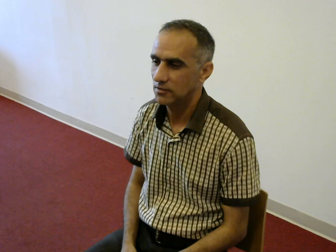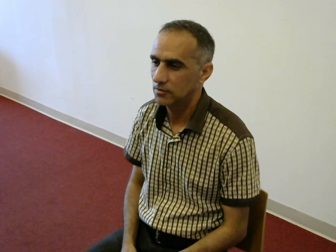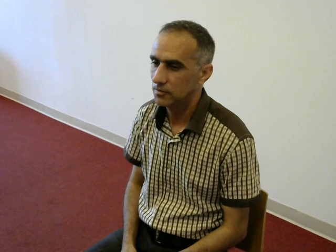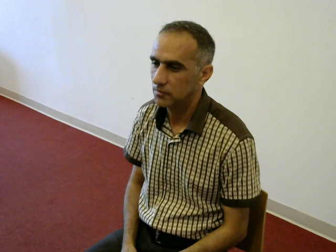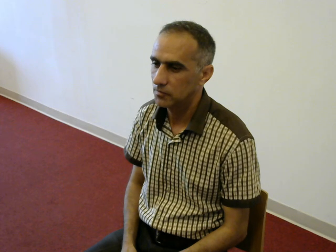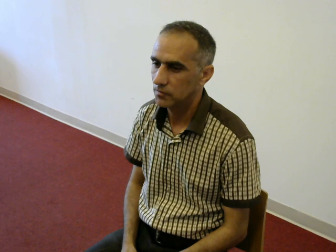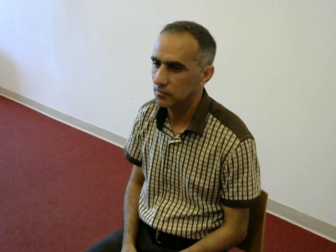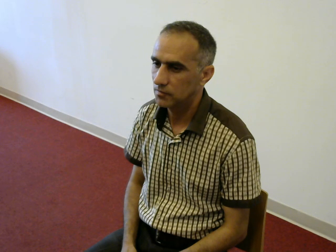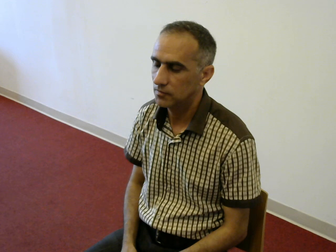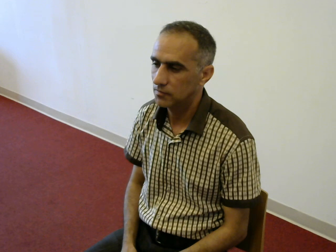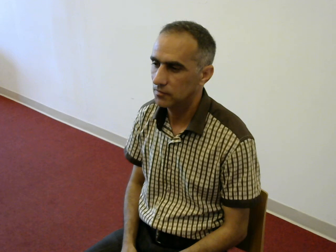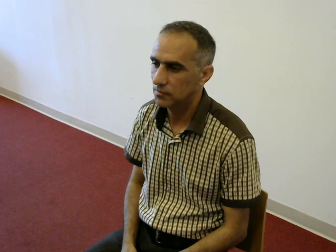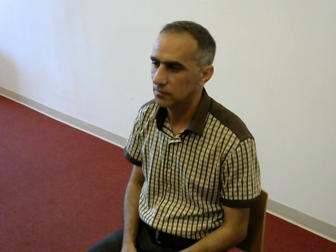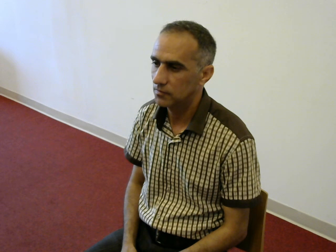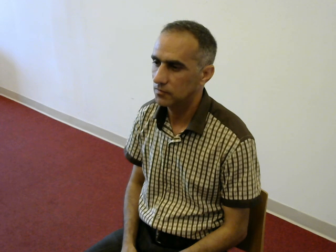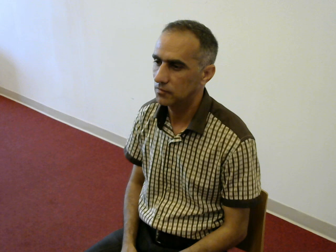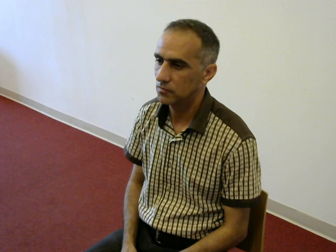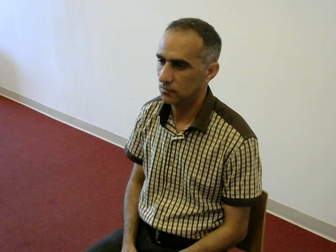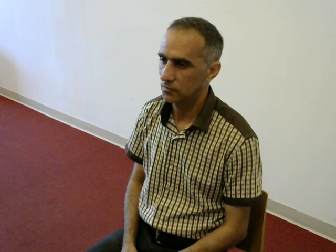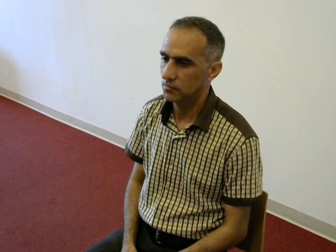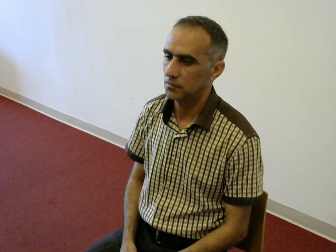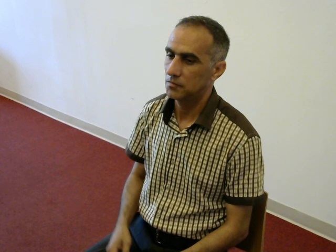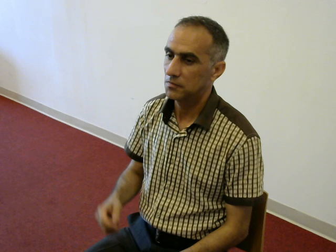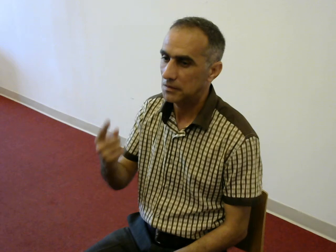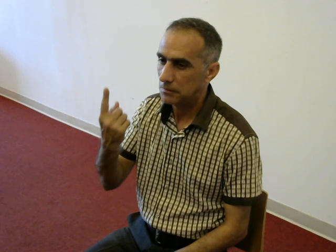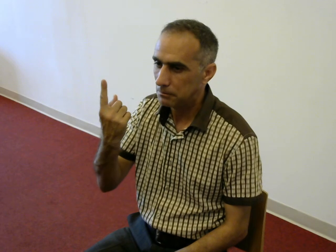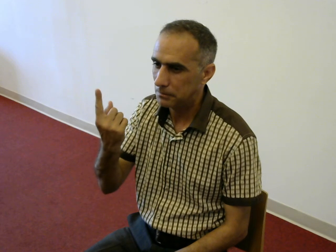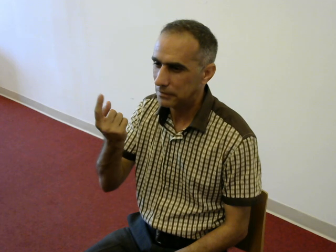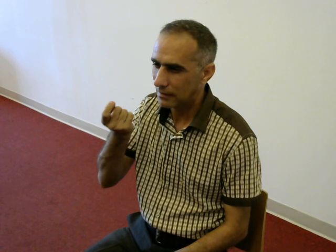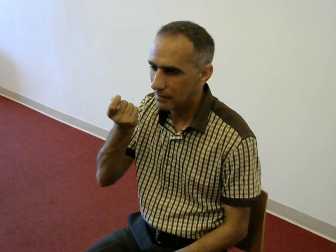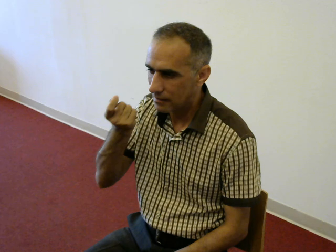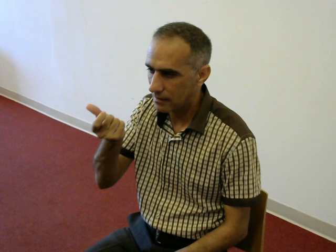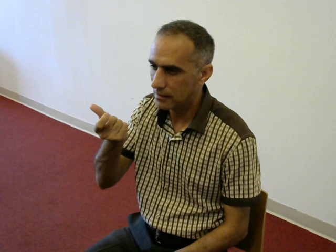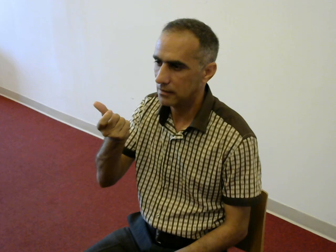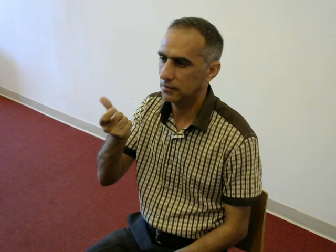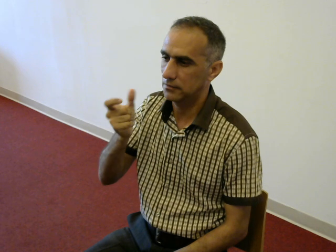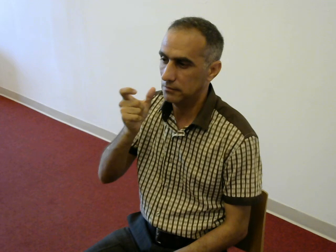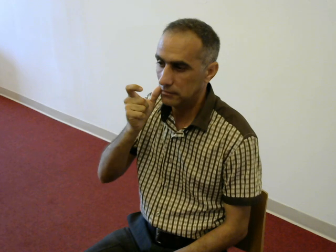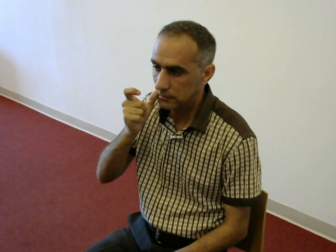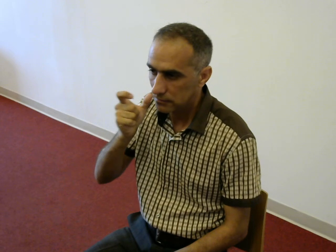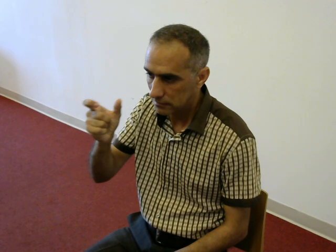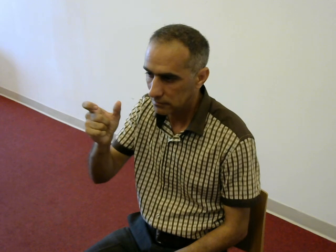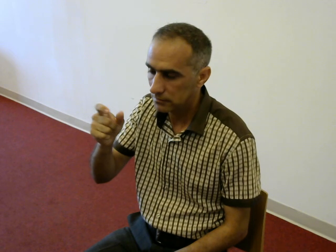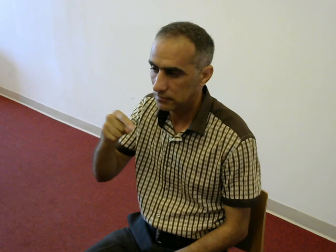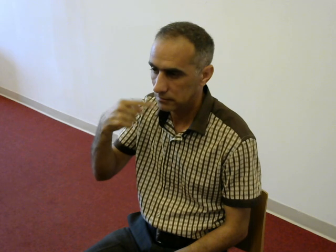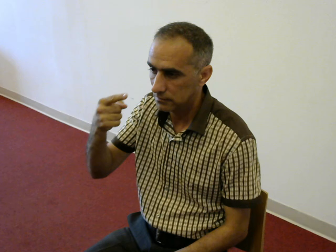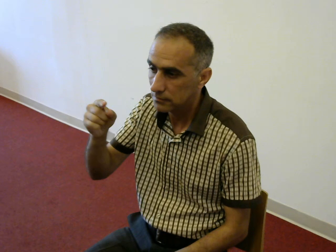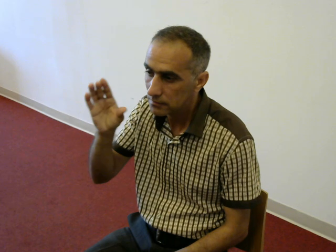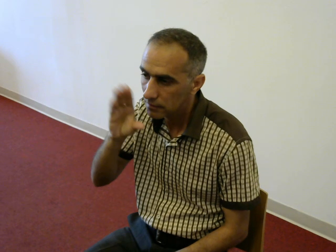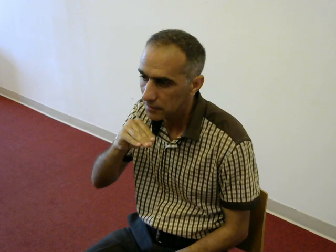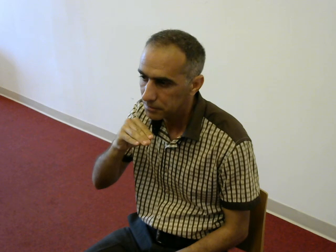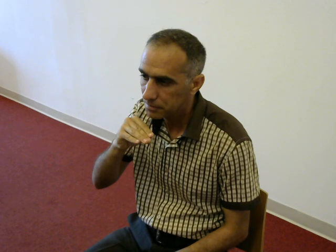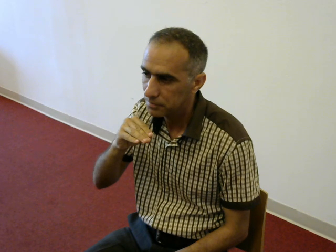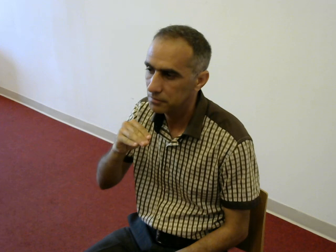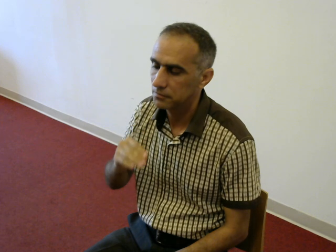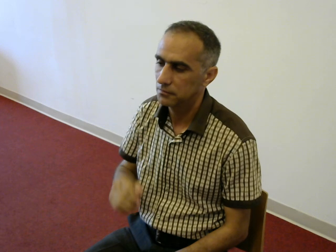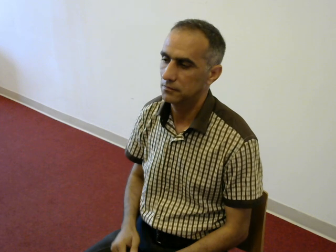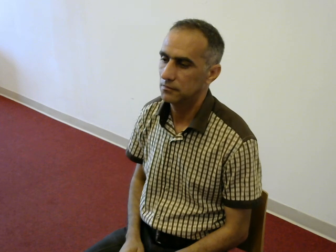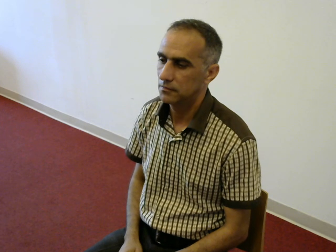Bir az ucadan deyə bilərsinizmi?